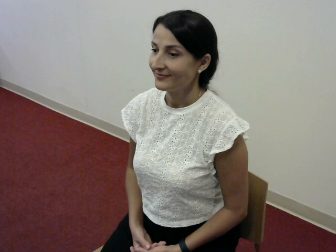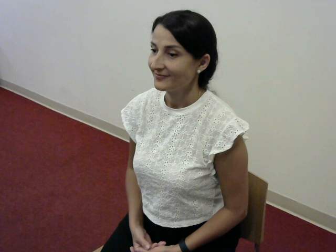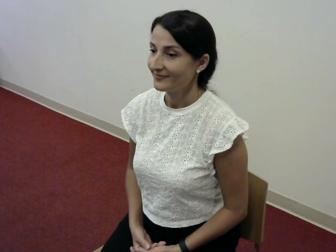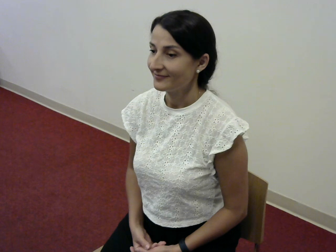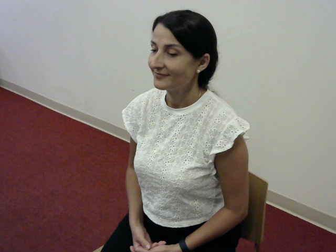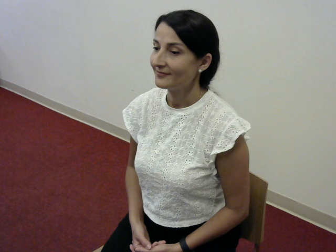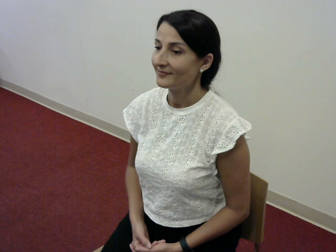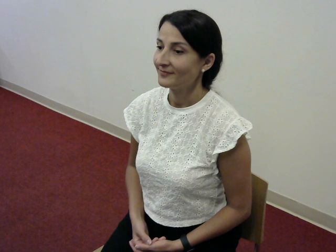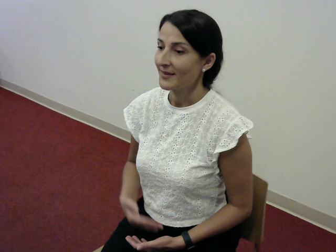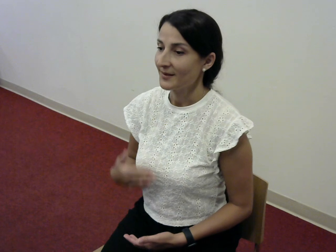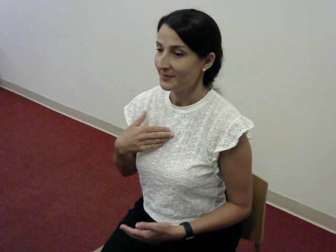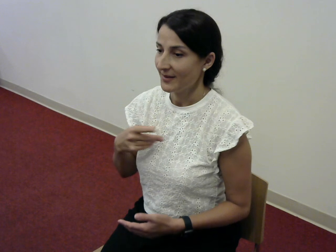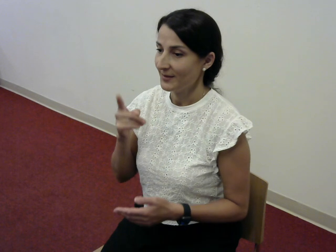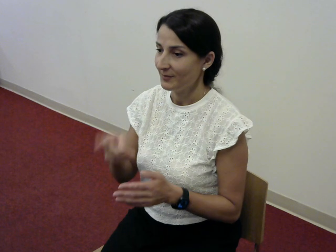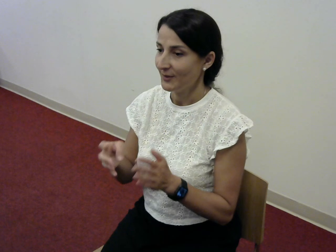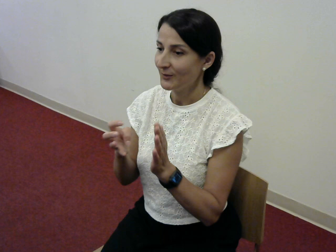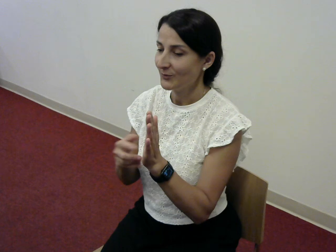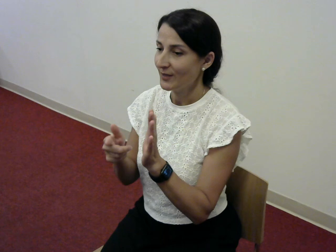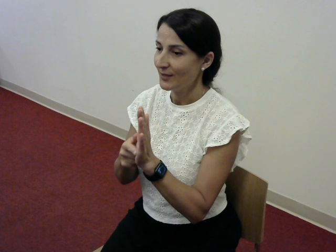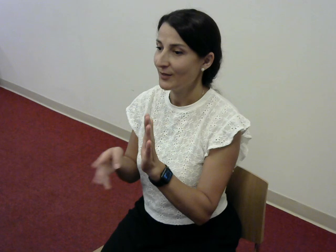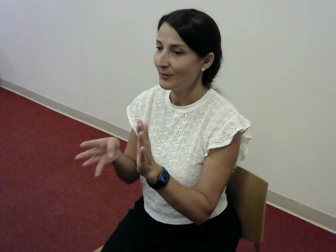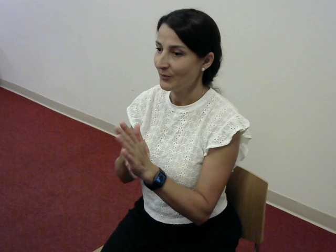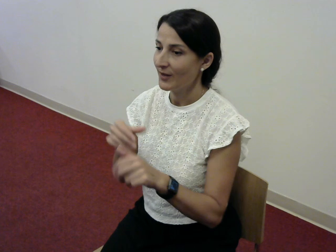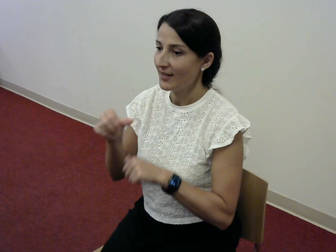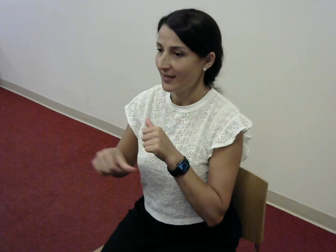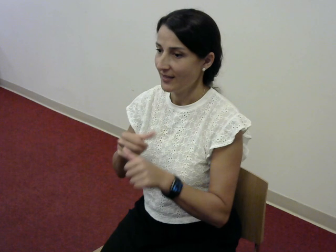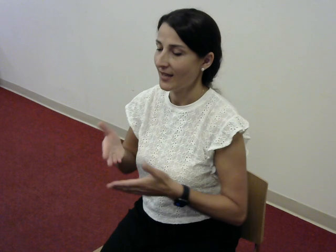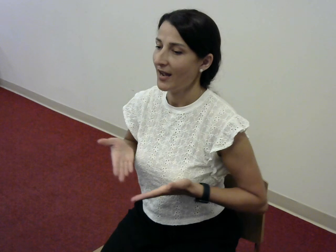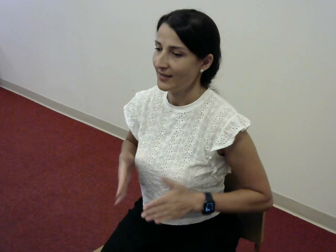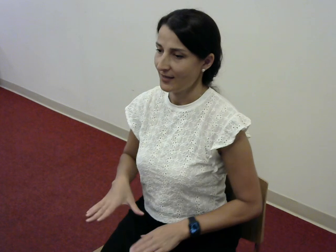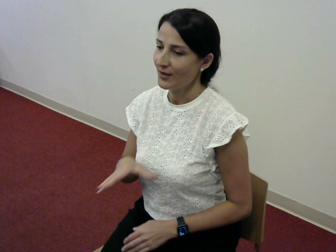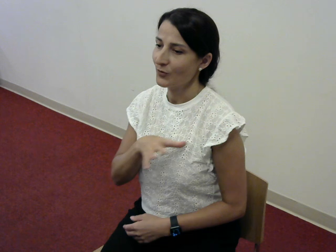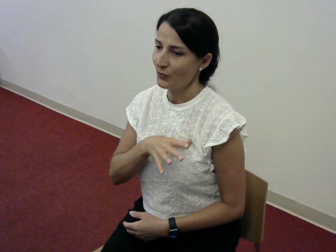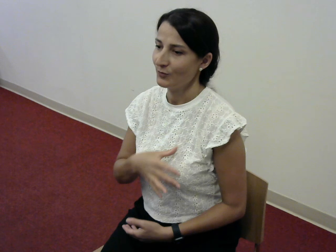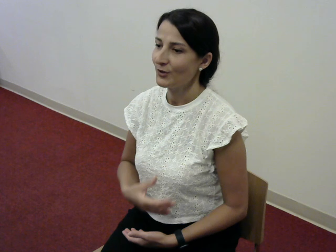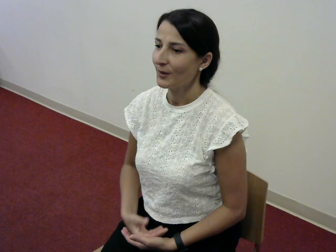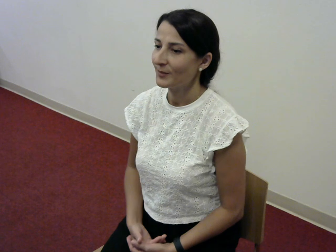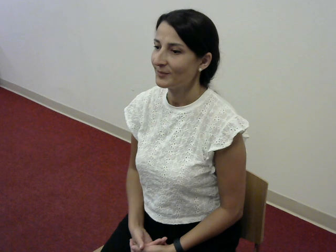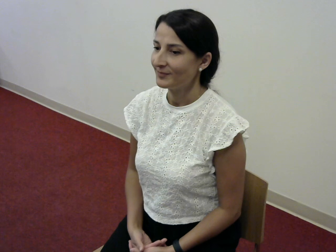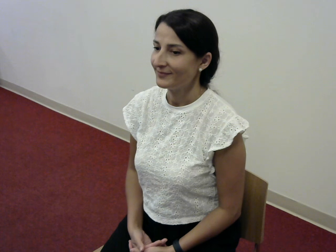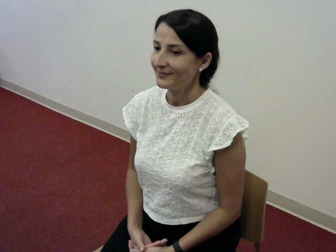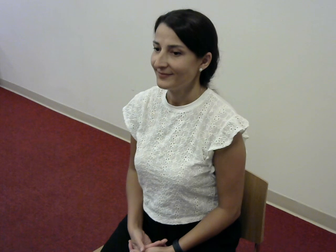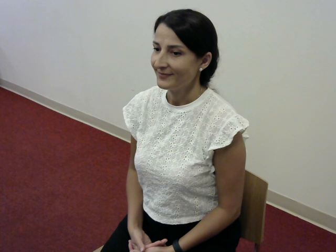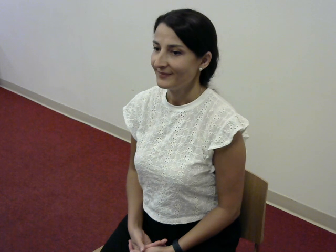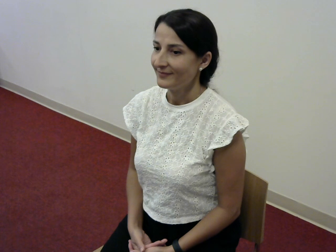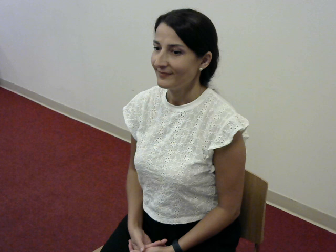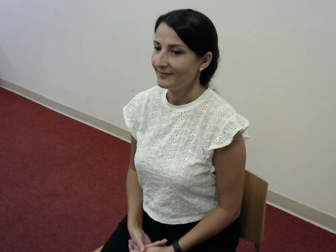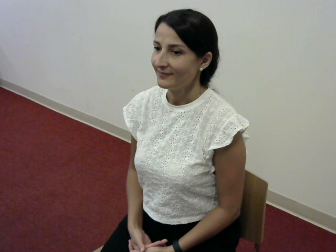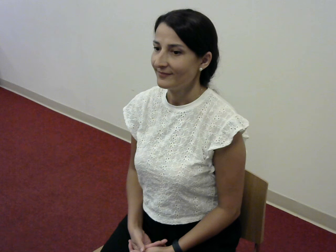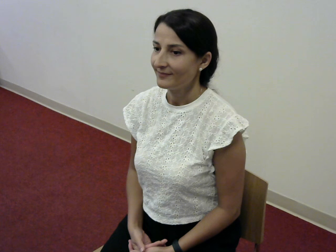Mən 1979-cu ildə anadan olmuşam